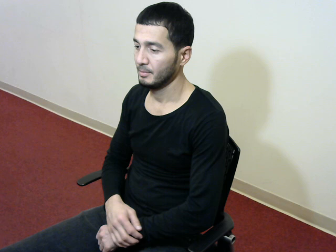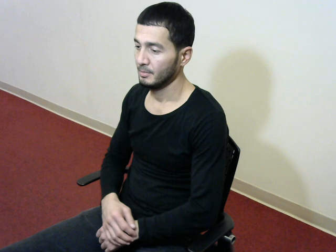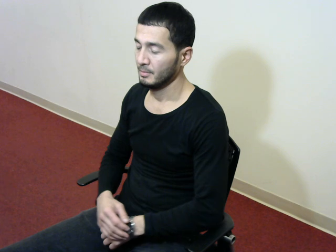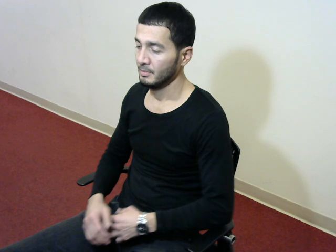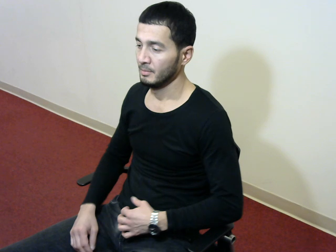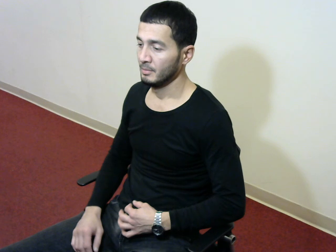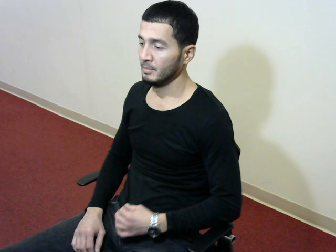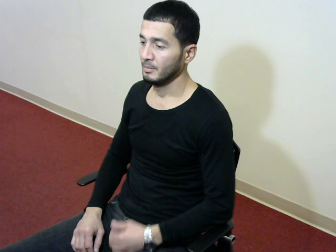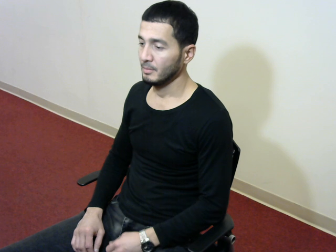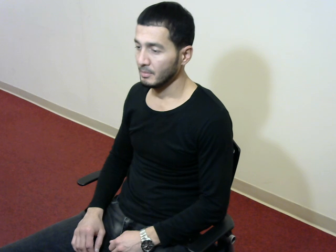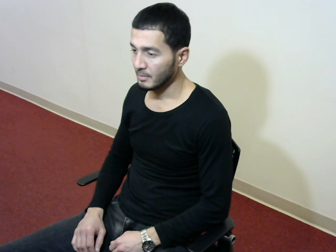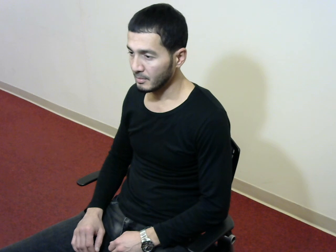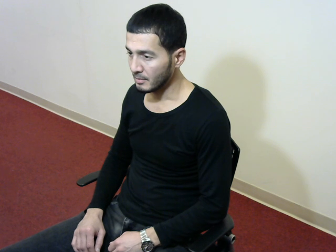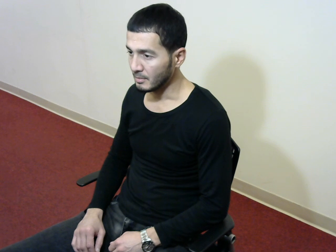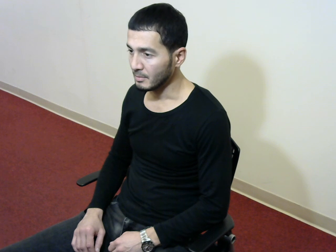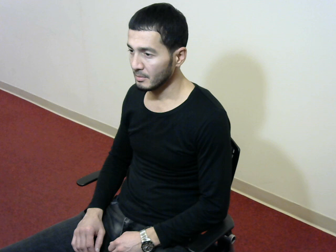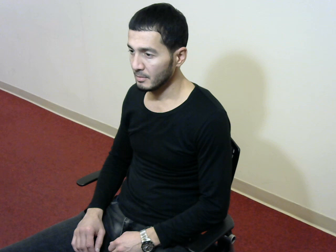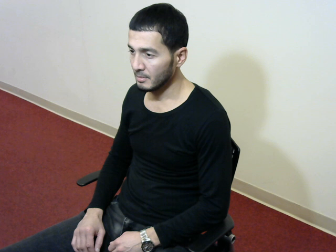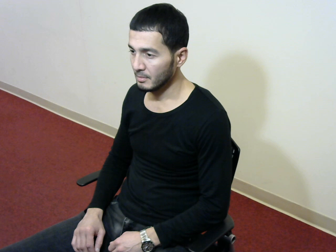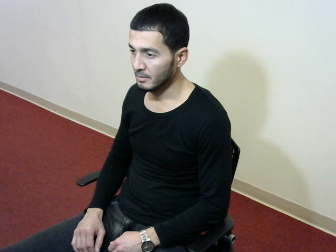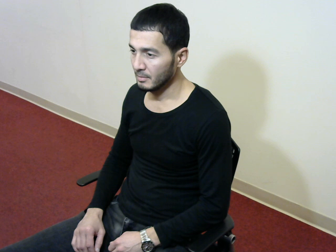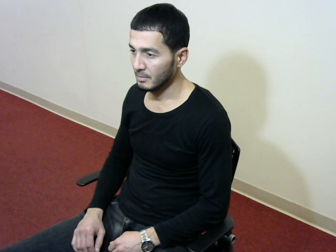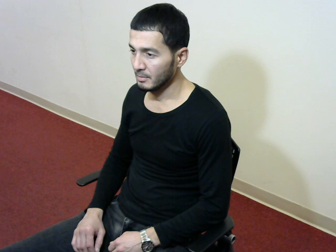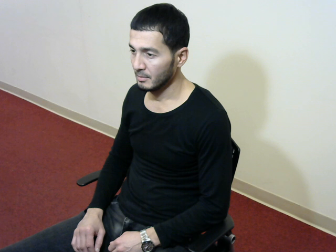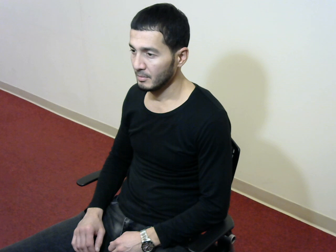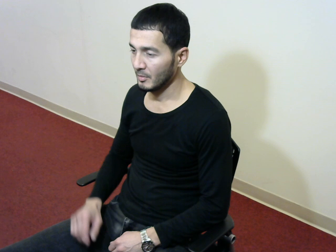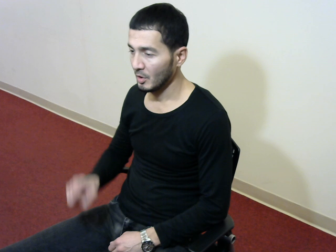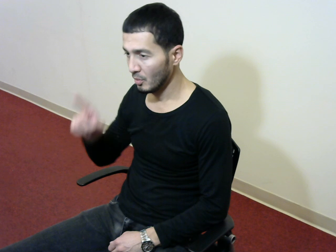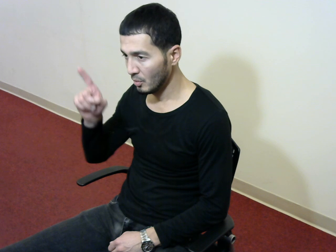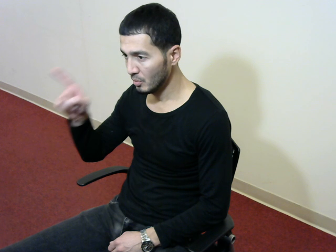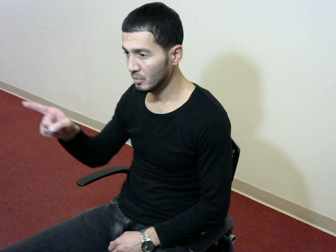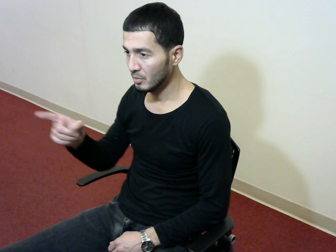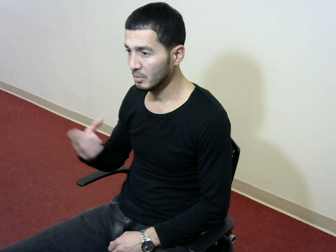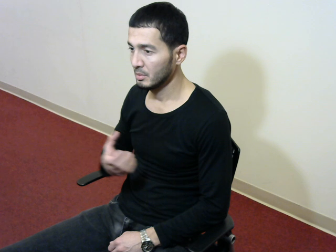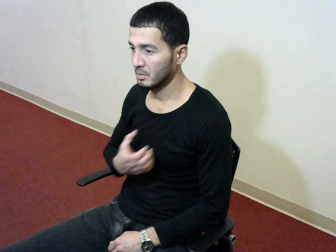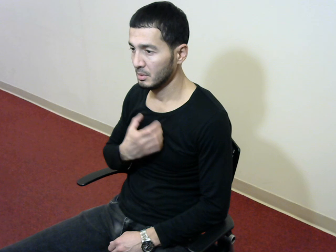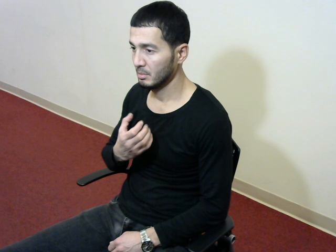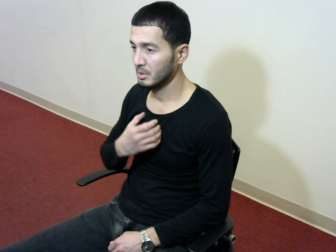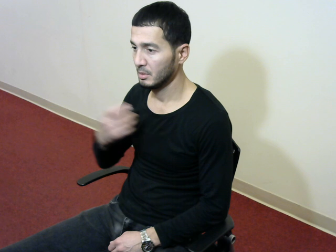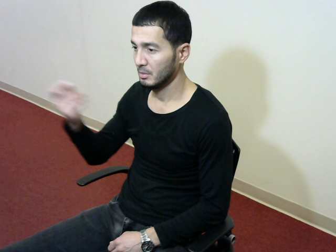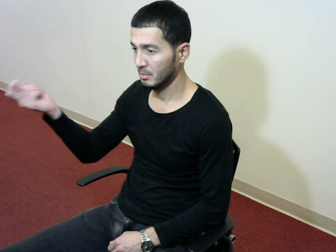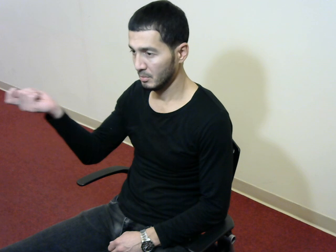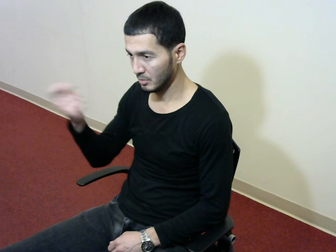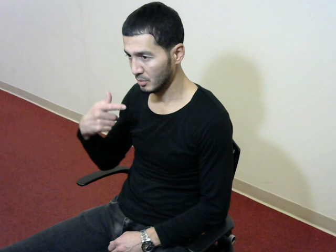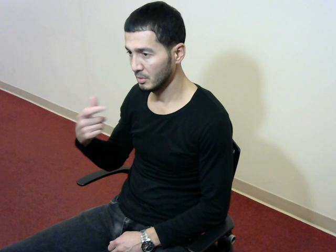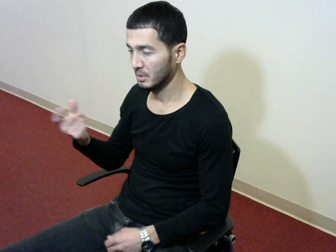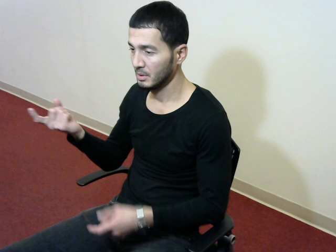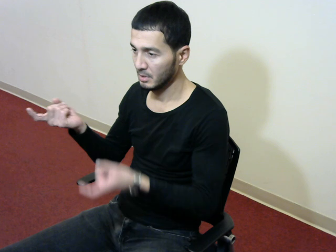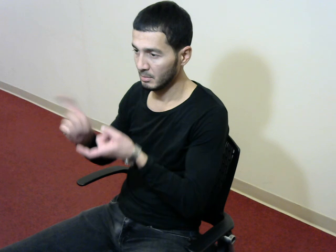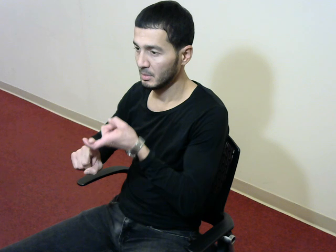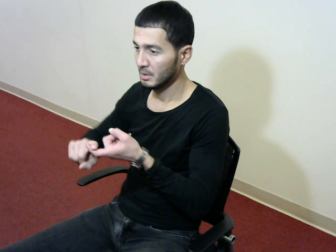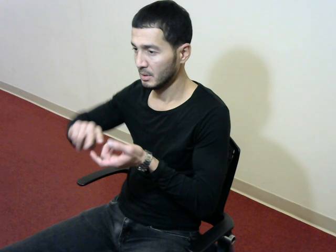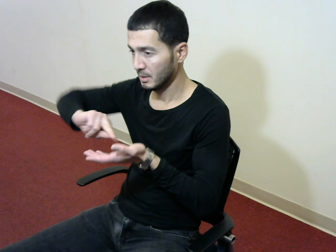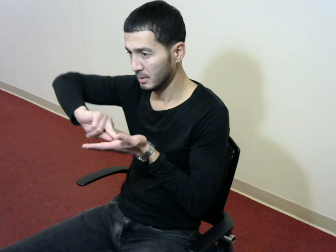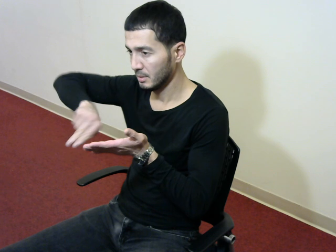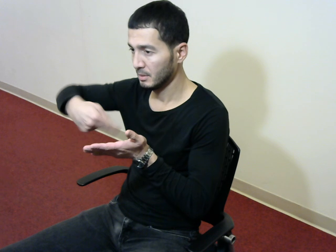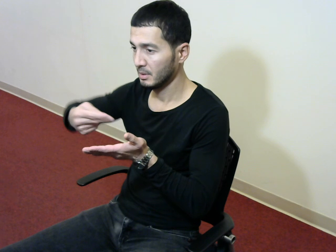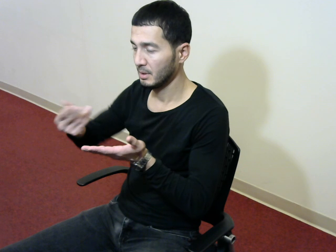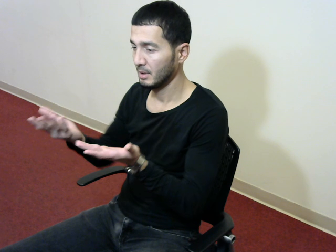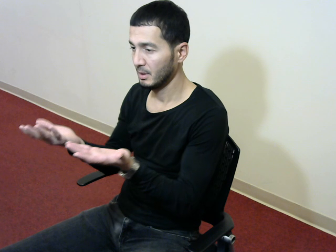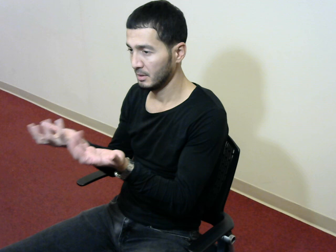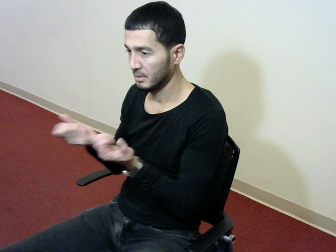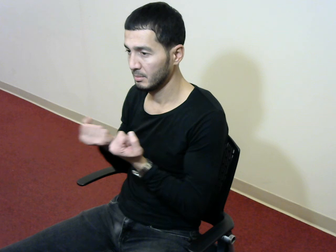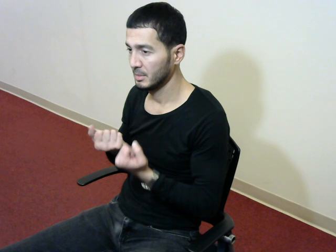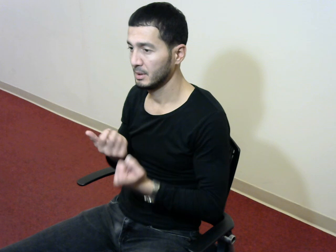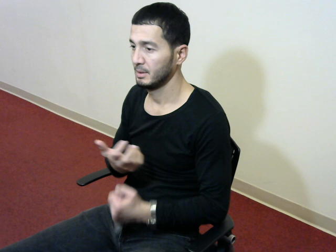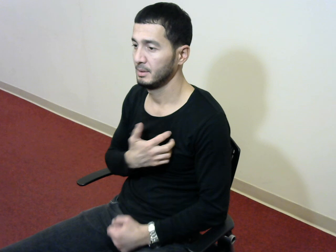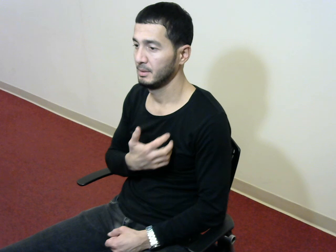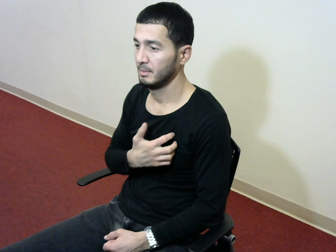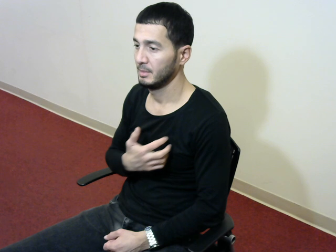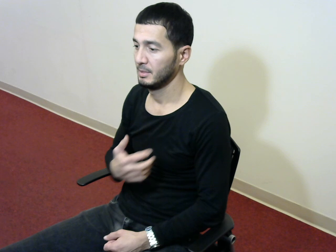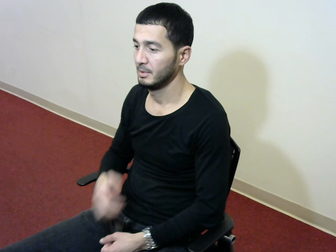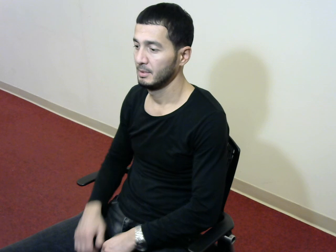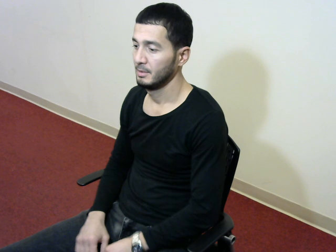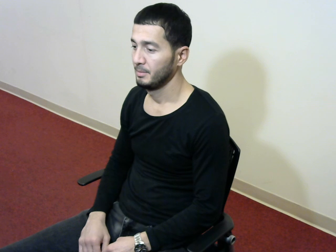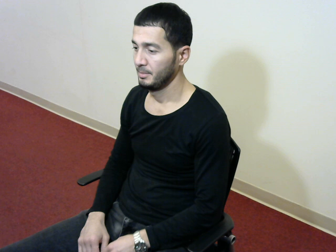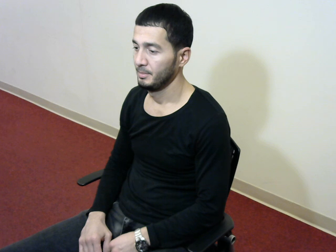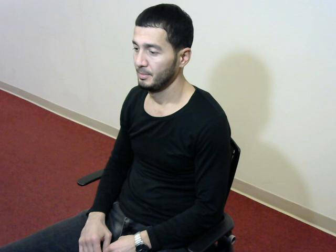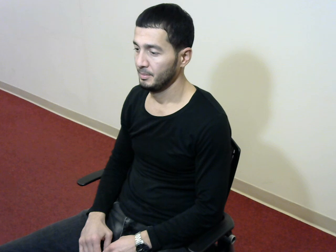O sosial müavinət ilə bağlı arayış almaq istəyir